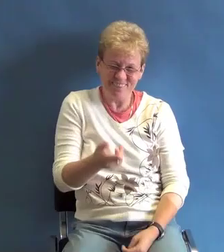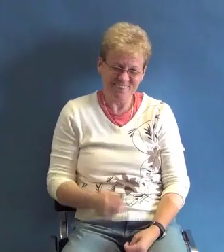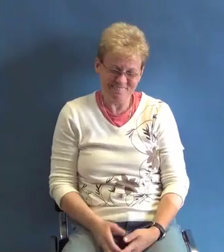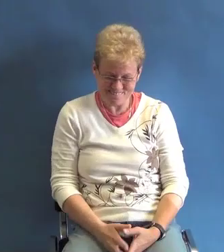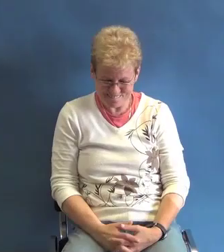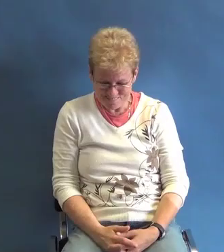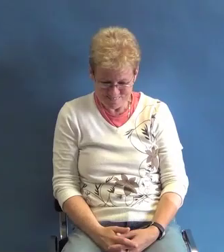Wstajesz, więc jest dobrze.